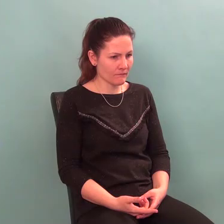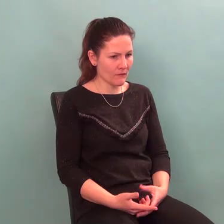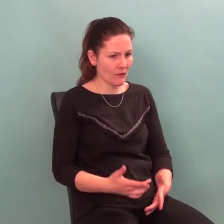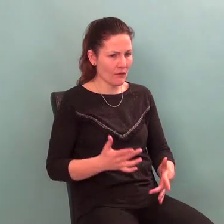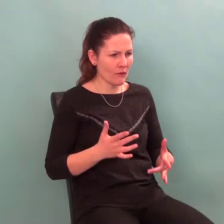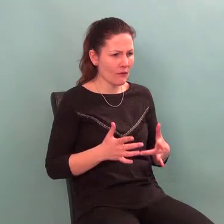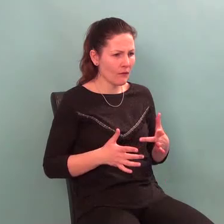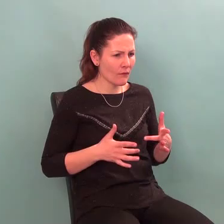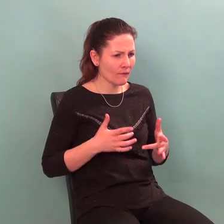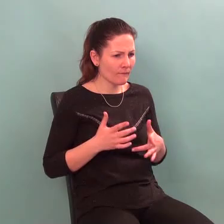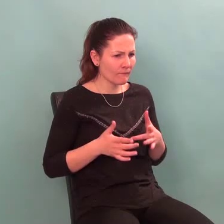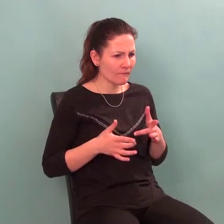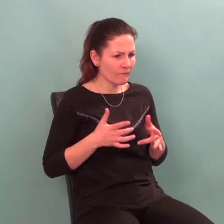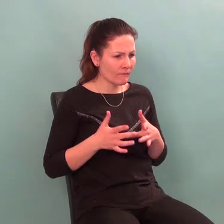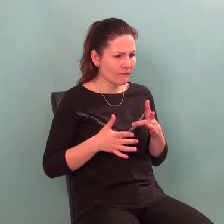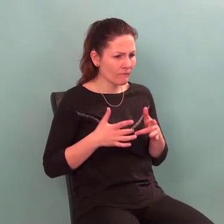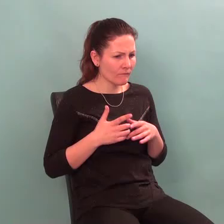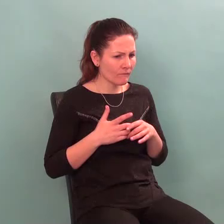Rower...